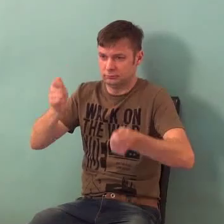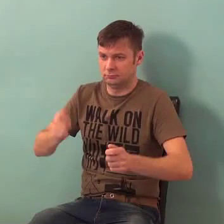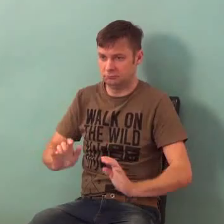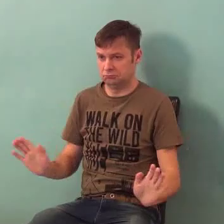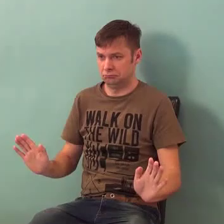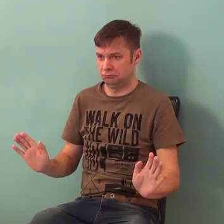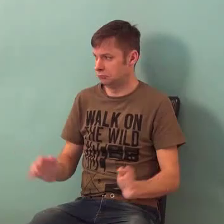Koniec.